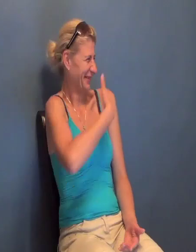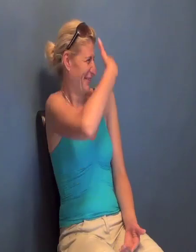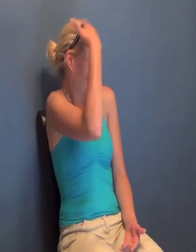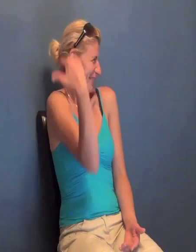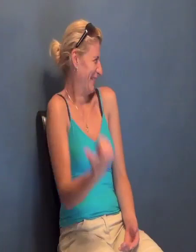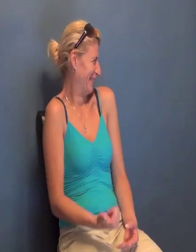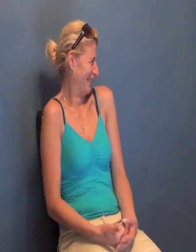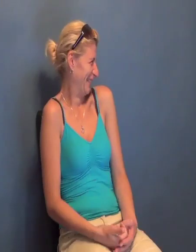Nie wiem.